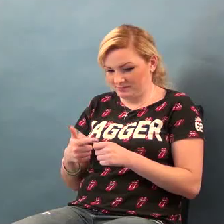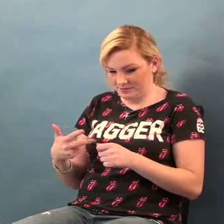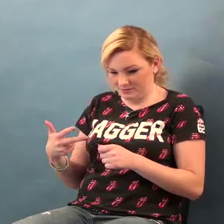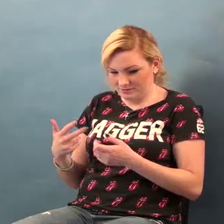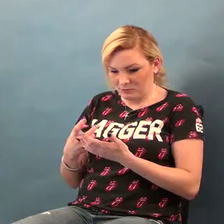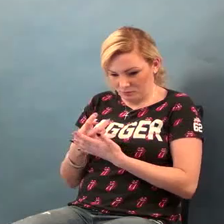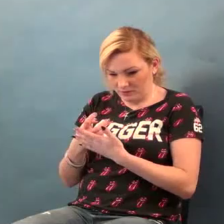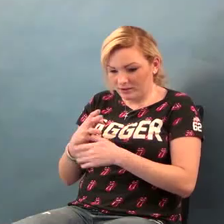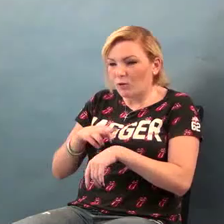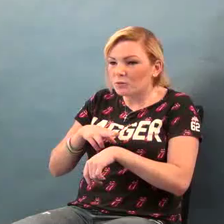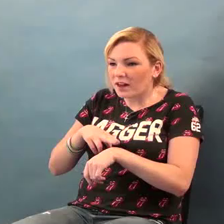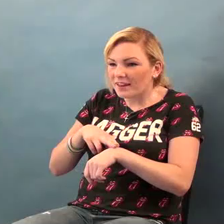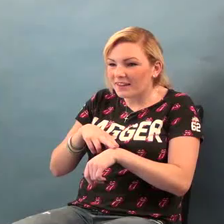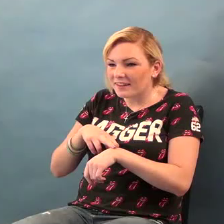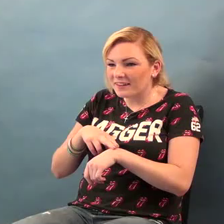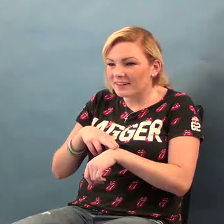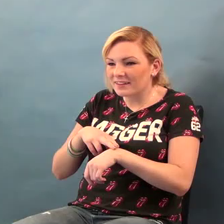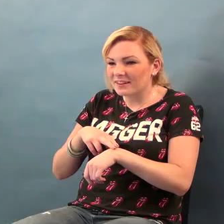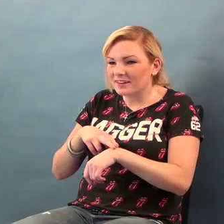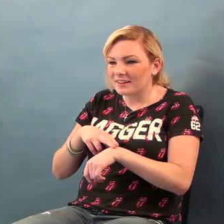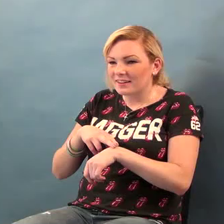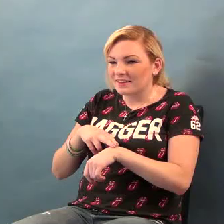Co robisz dwudziestego ósmego lutego?